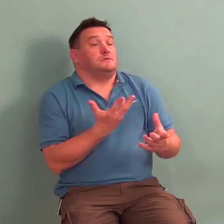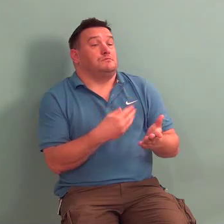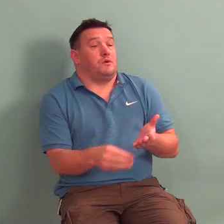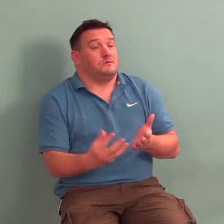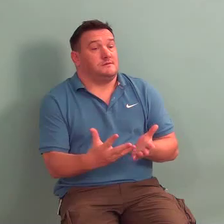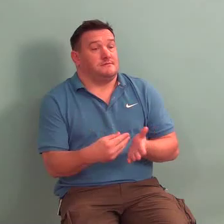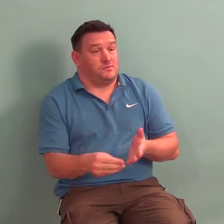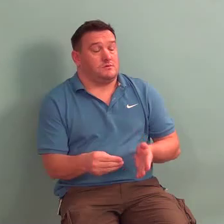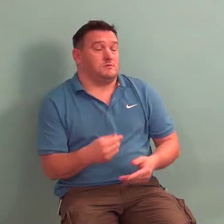Chce zapłacić,